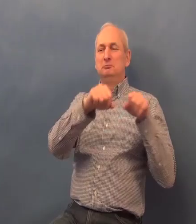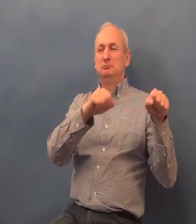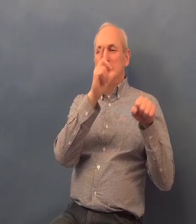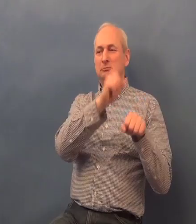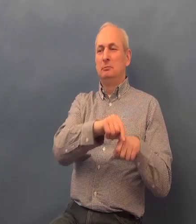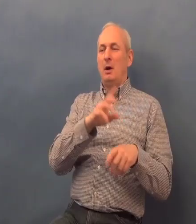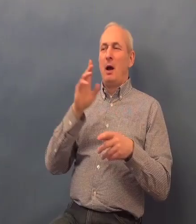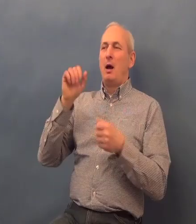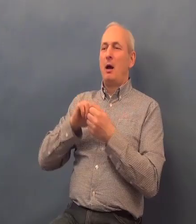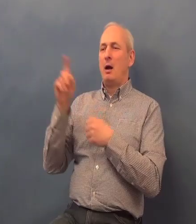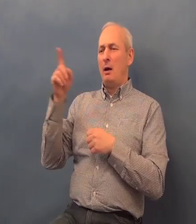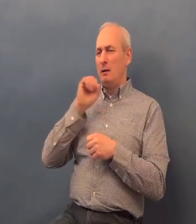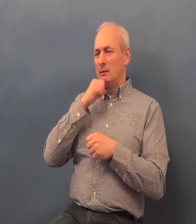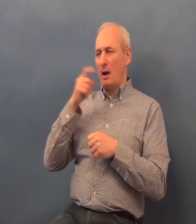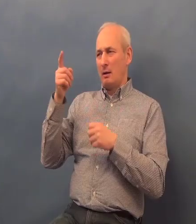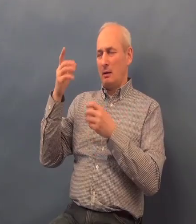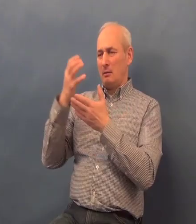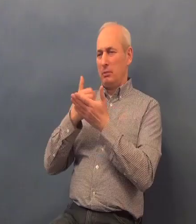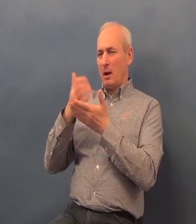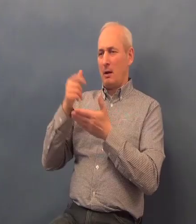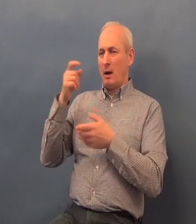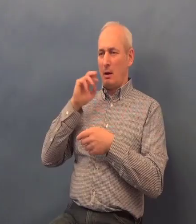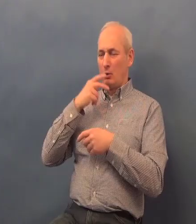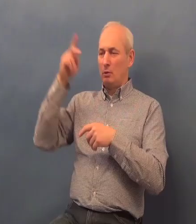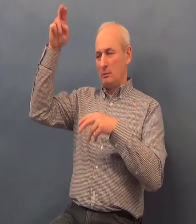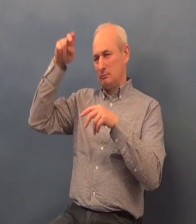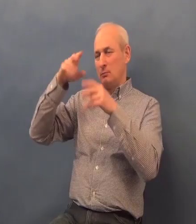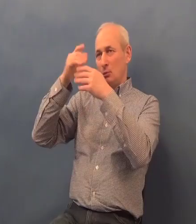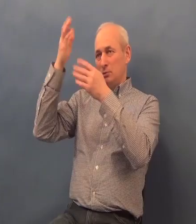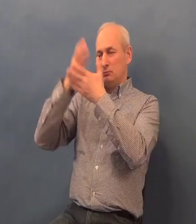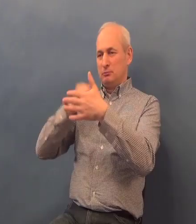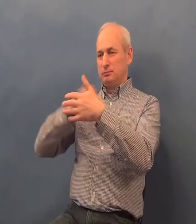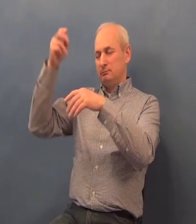A na górze starszy pan, który zbierał gruszki schodzi po drabinie.